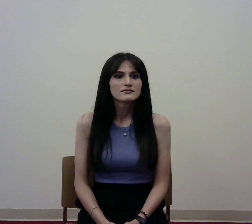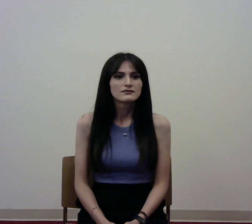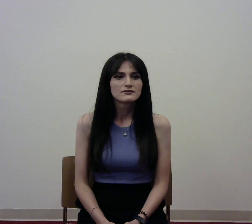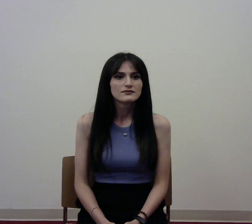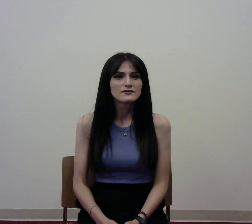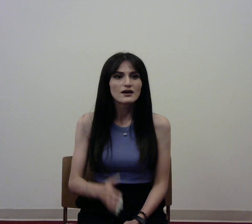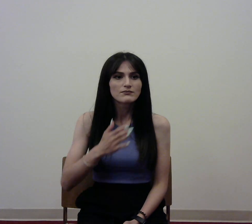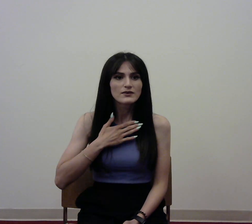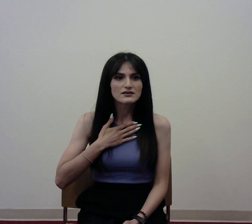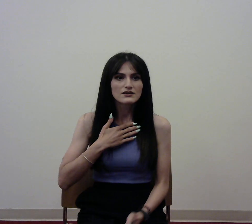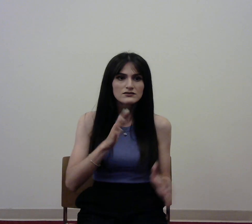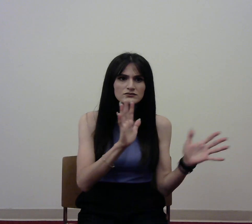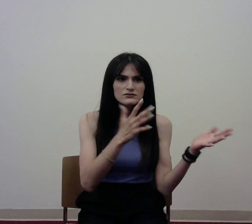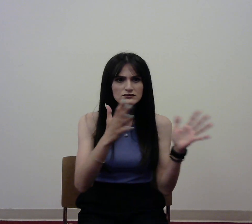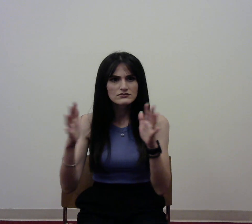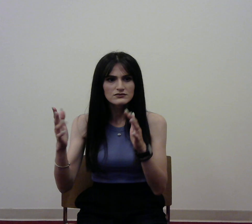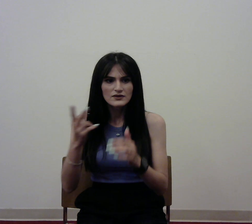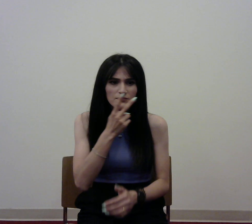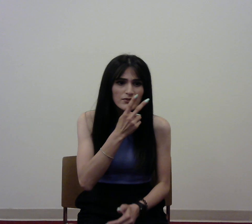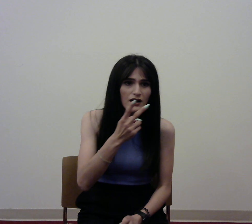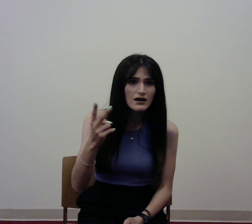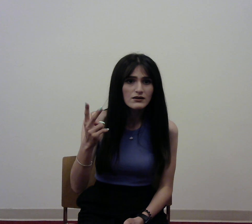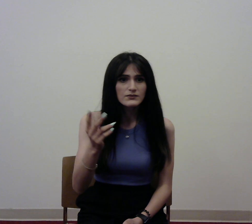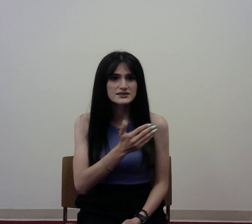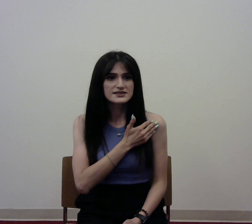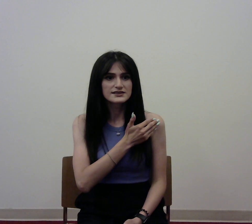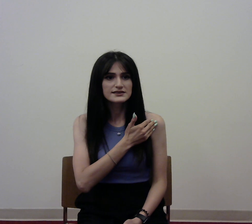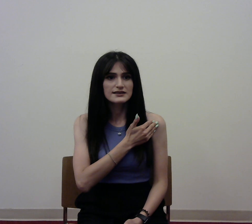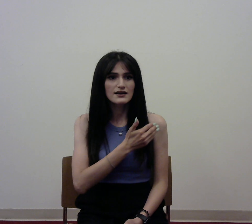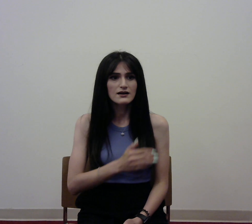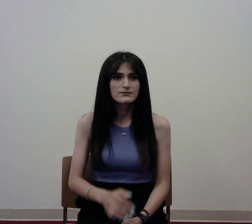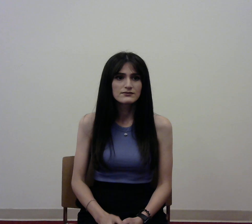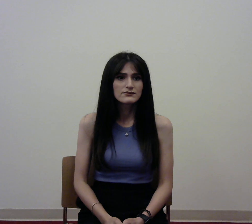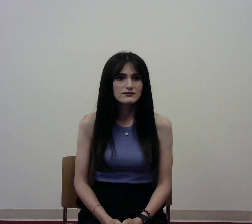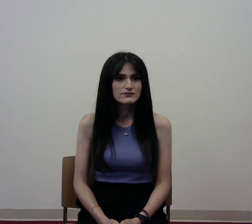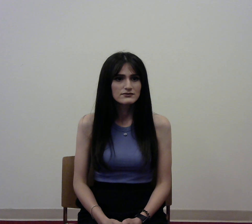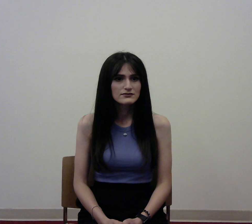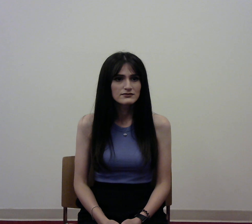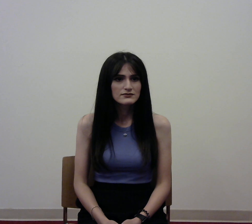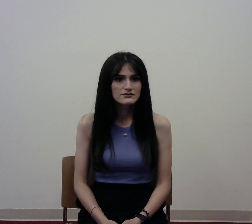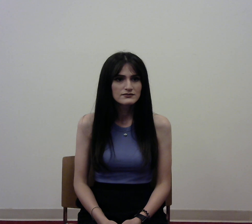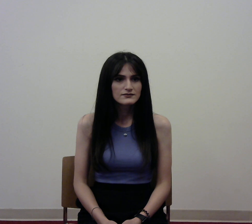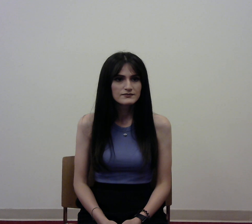Mən xəbərlərə baxmaq istəyirəm